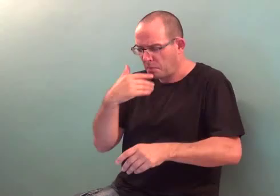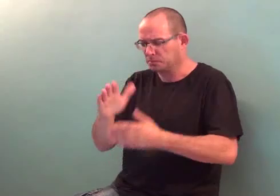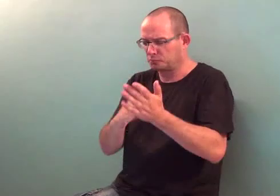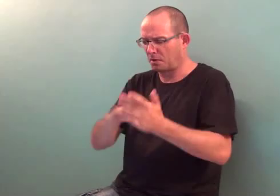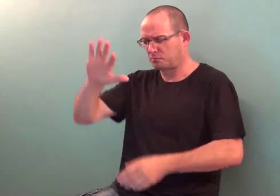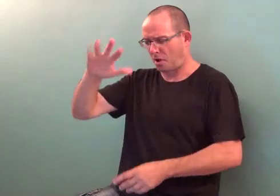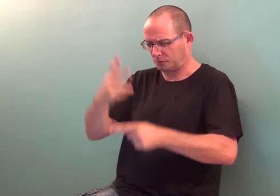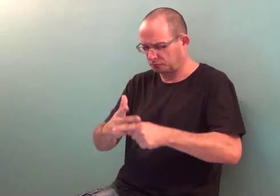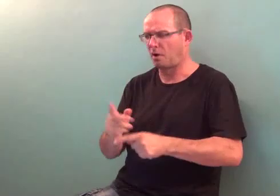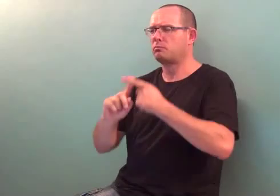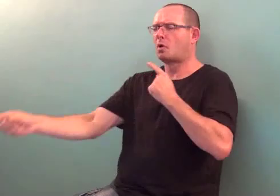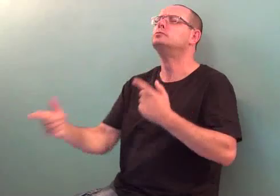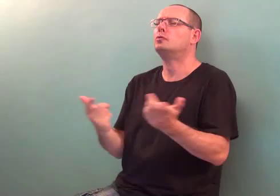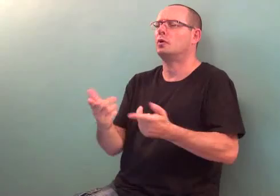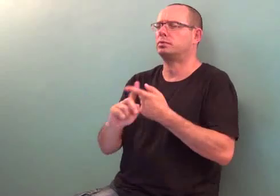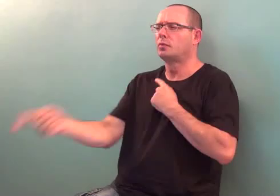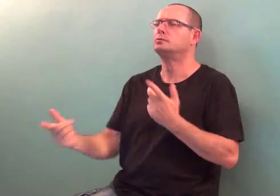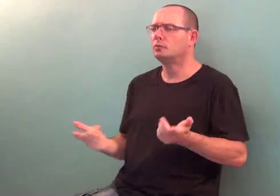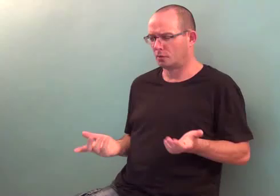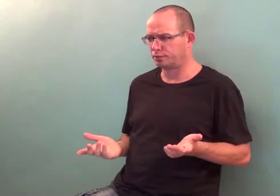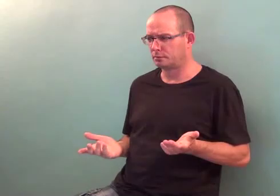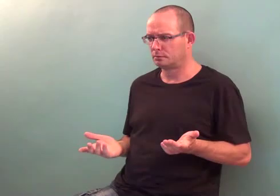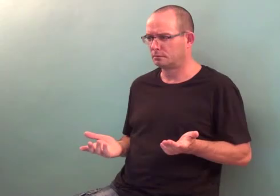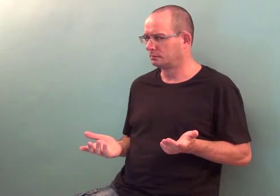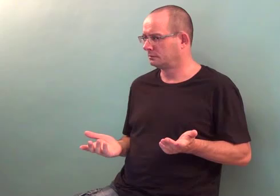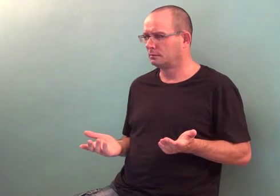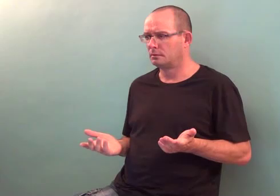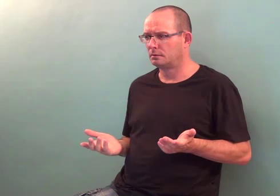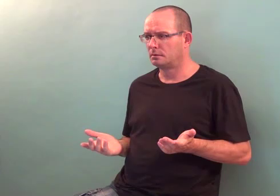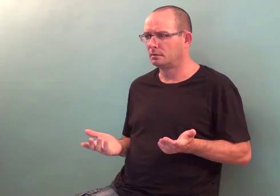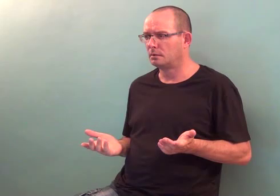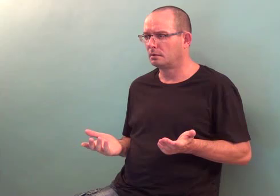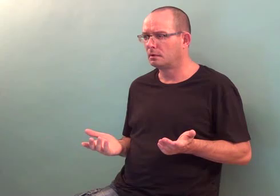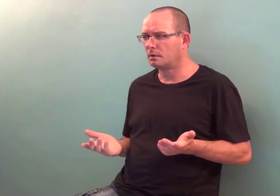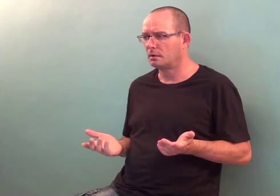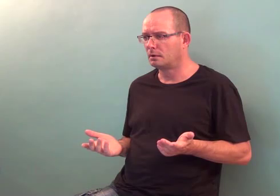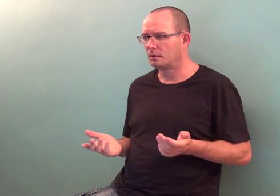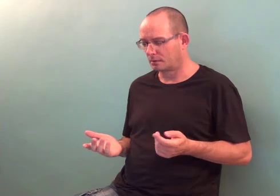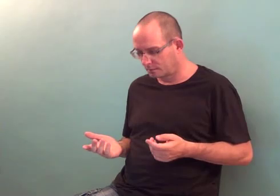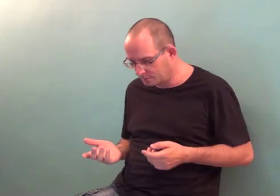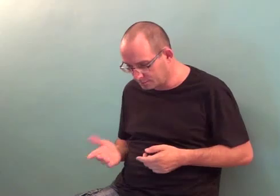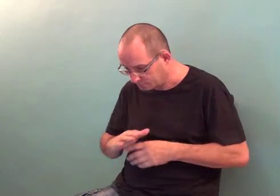Mówię na przykład: co robisz po piątej trzydzieści?